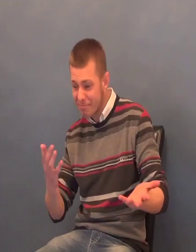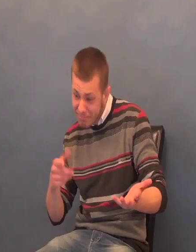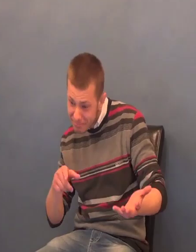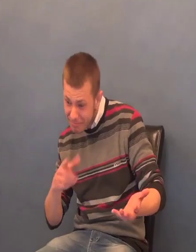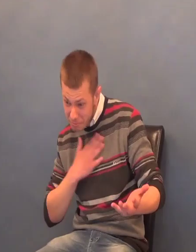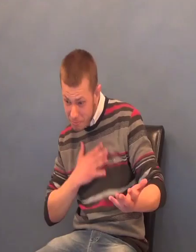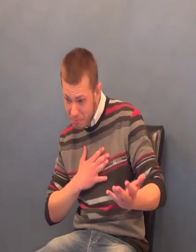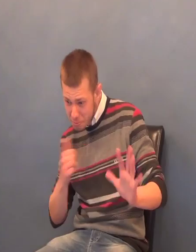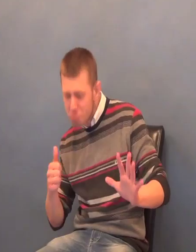Sobota, szóstego?